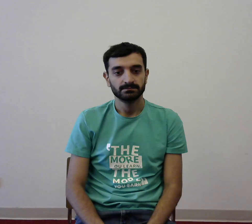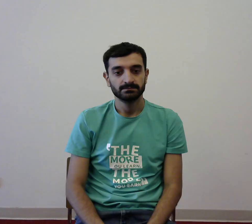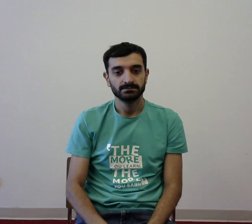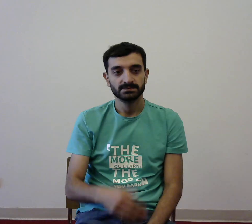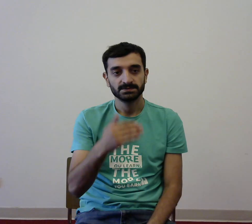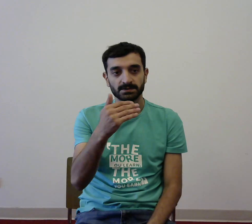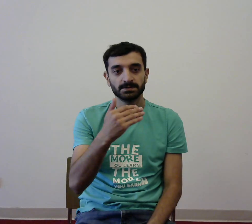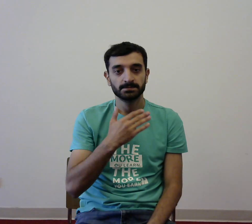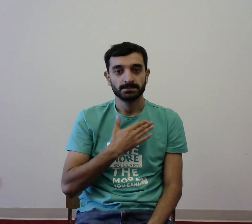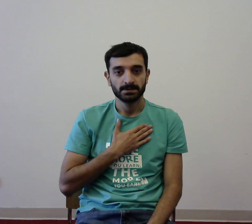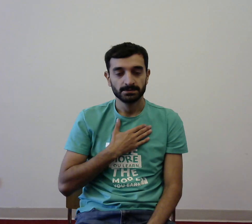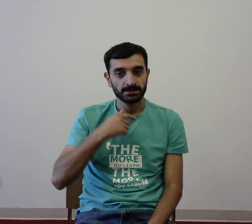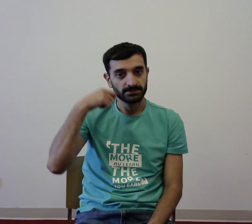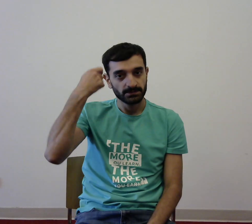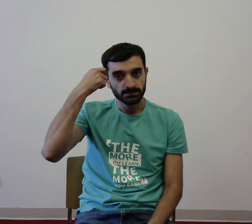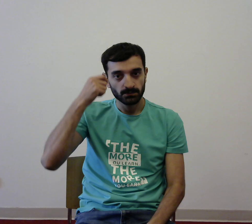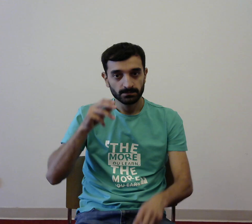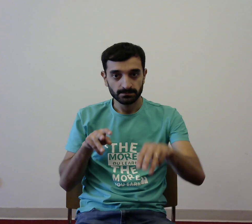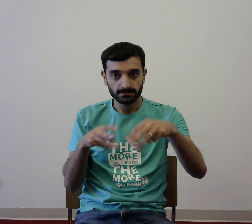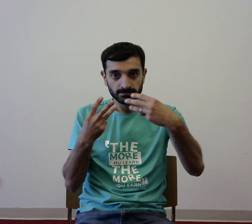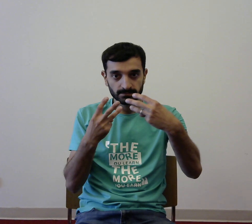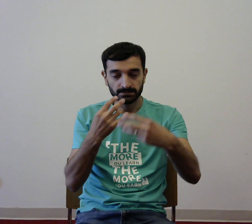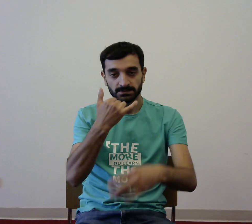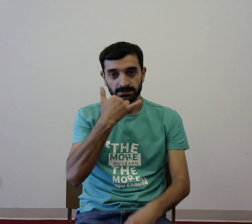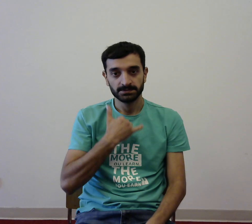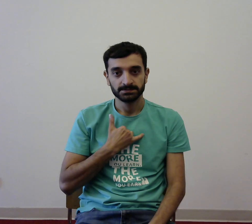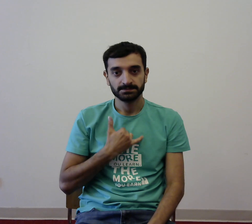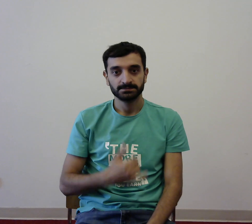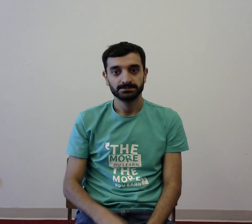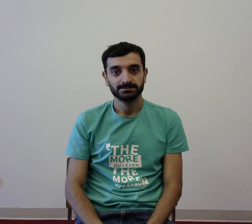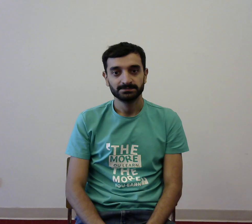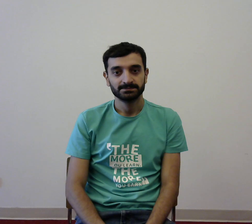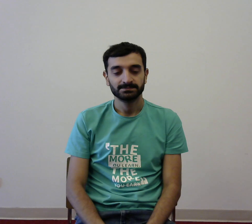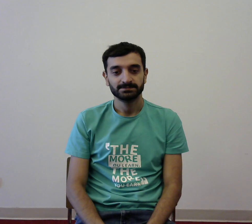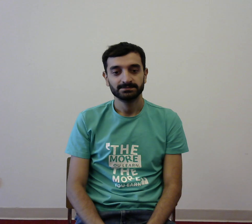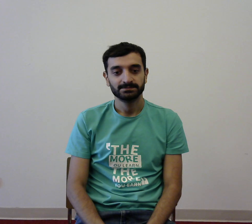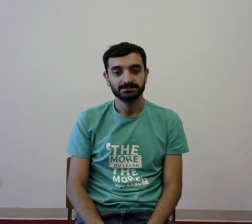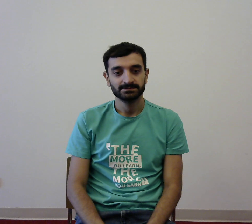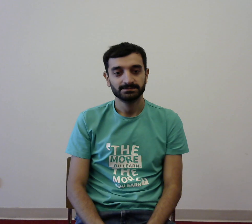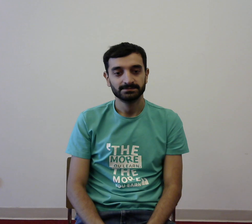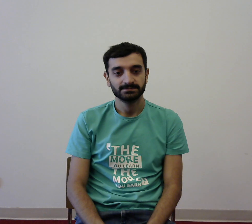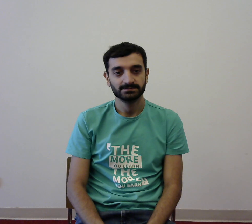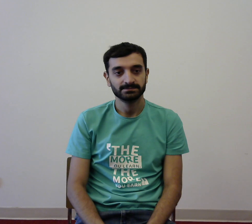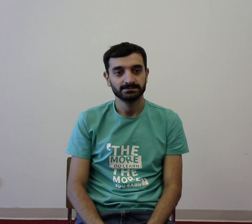Siz mənə video zəng edin